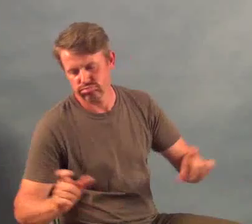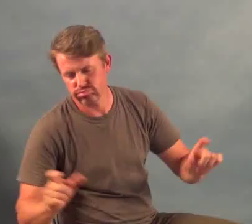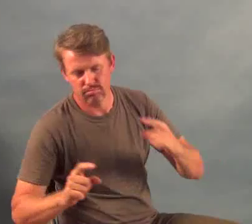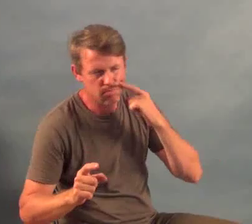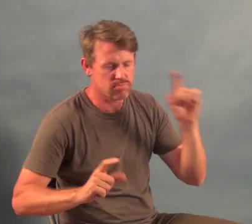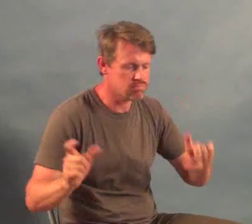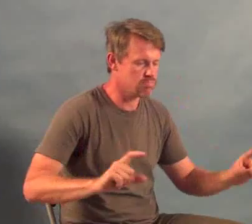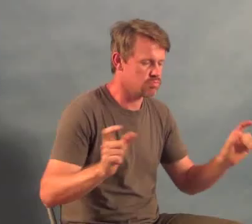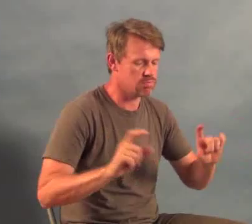Bawią się i imprezują.